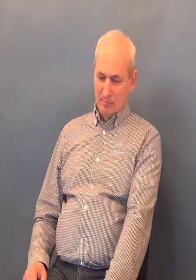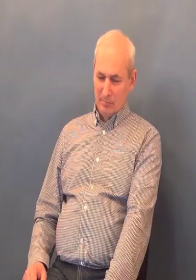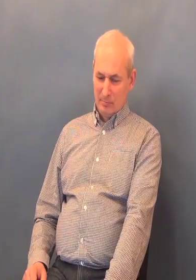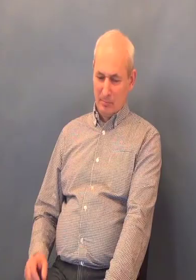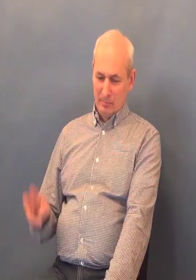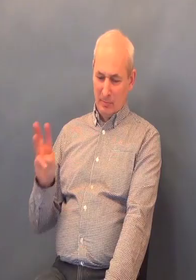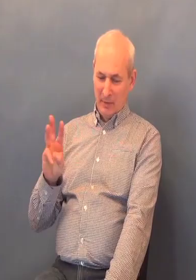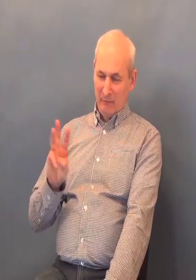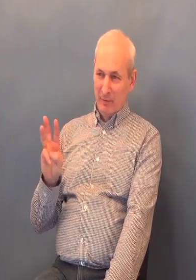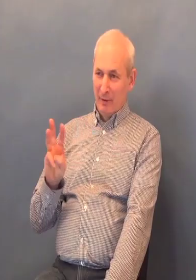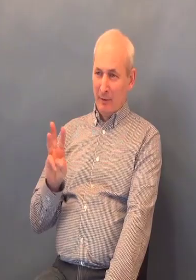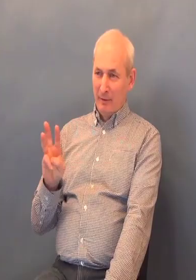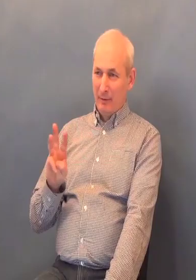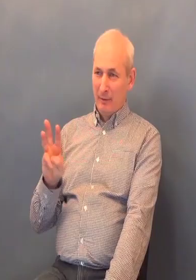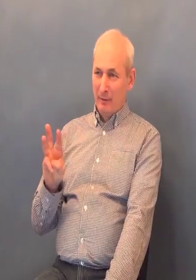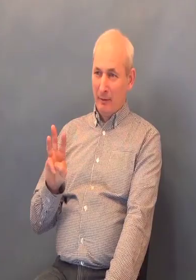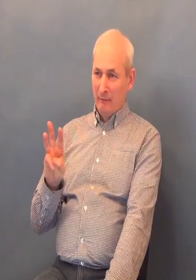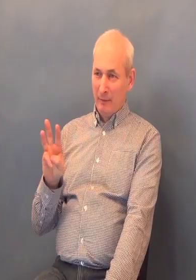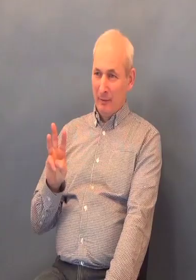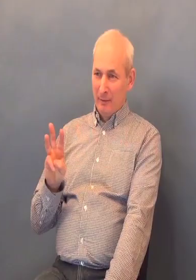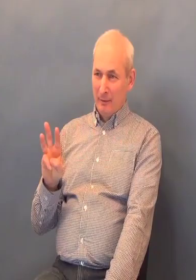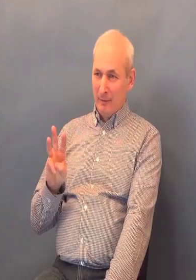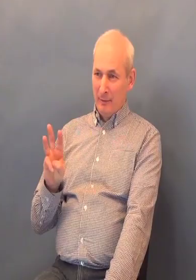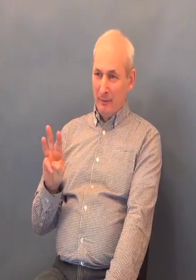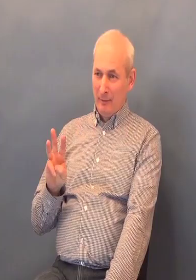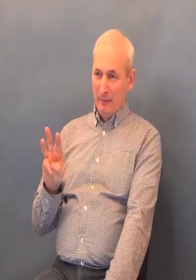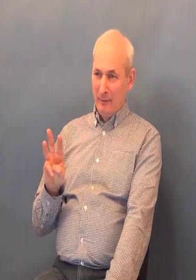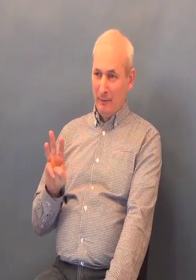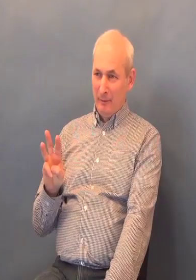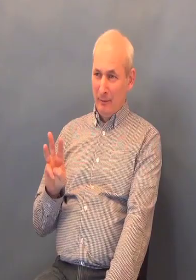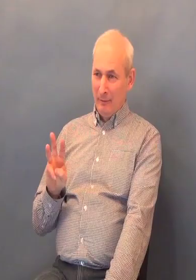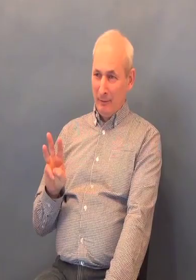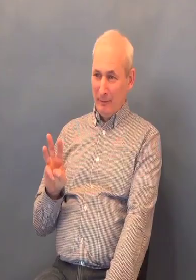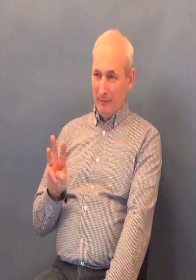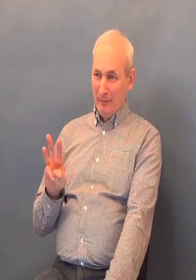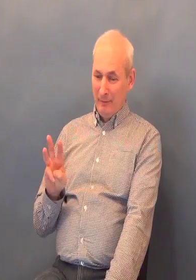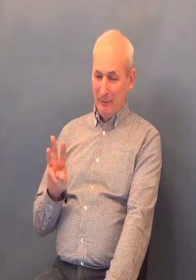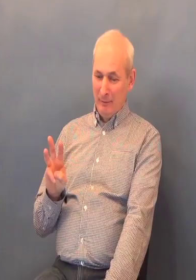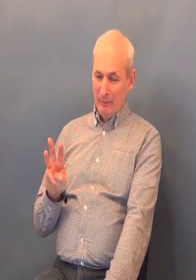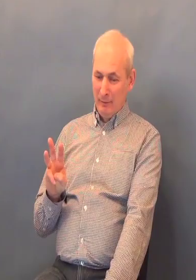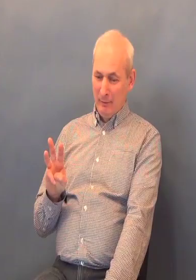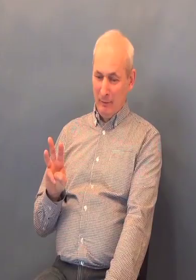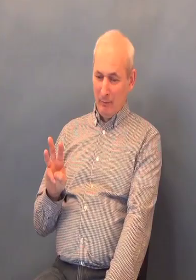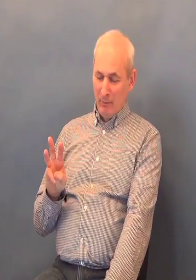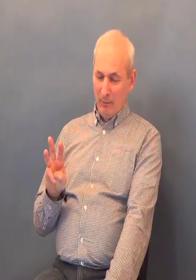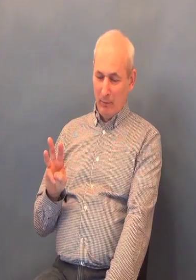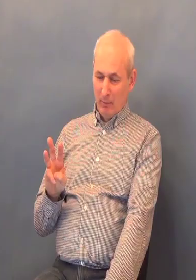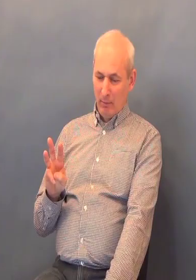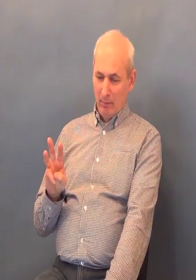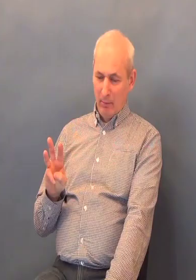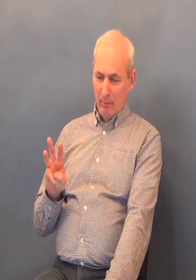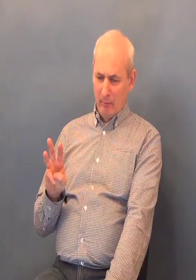We wtorek, wtorek...